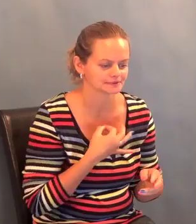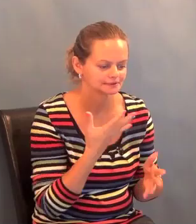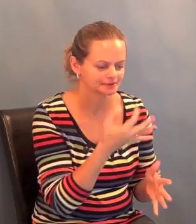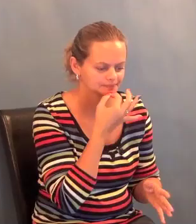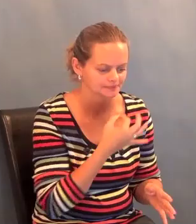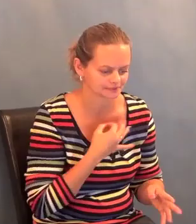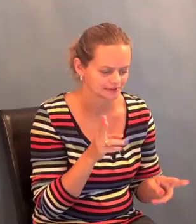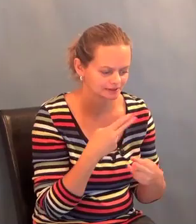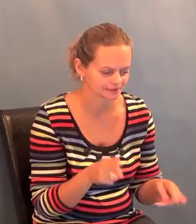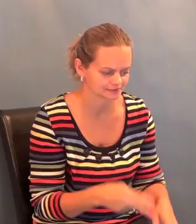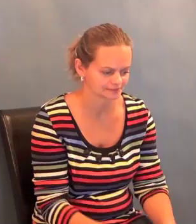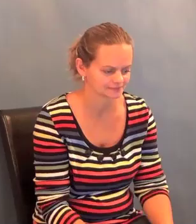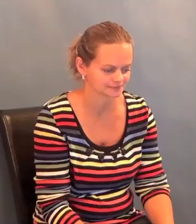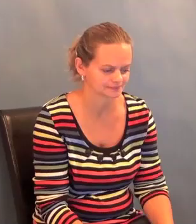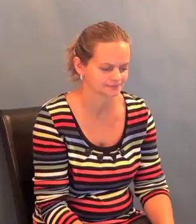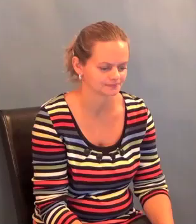Chcę, abyś zapytała mnie, kiedy mogę.